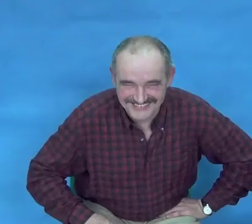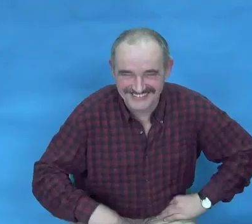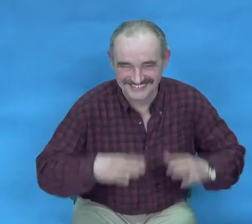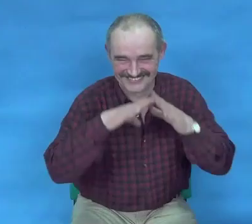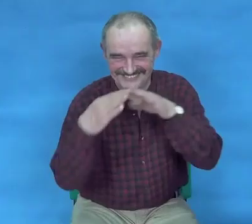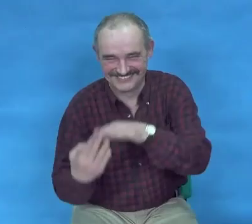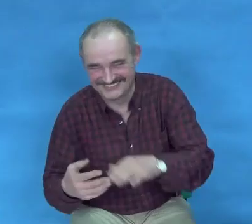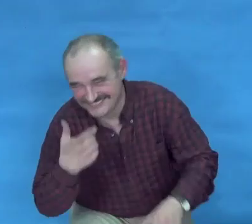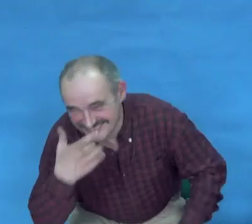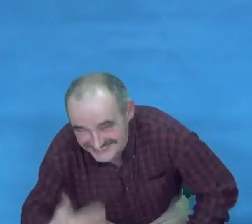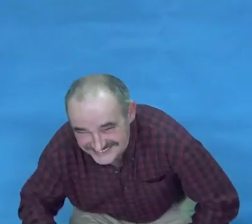Chuligani z ruin.